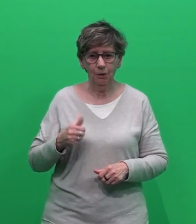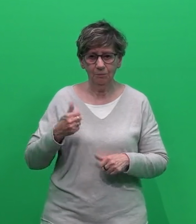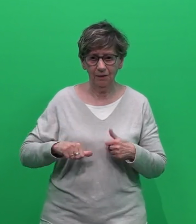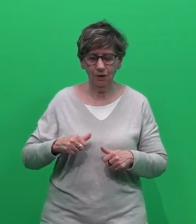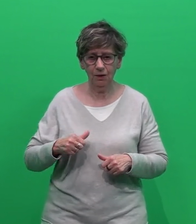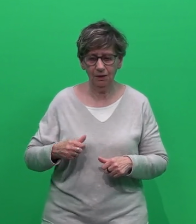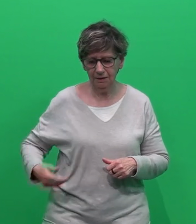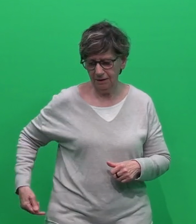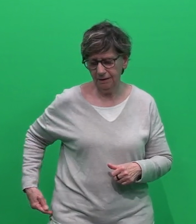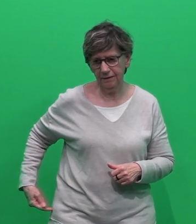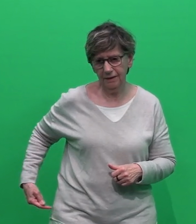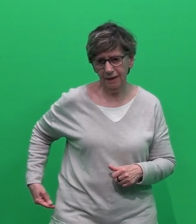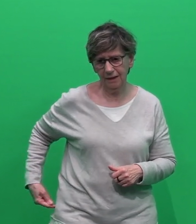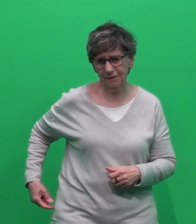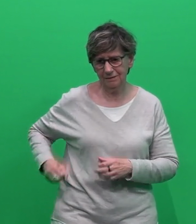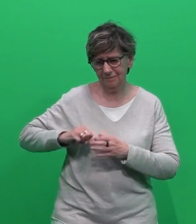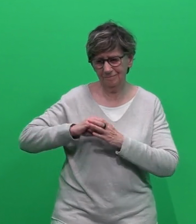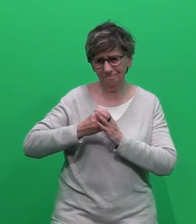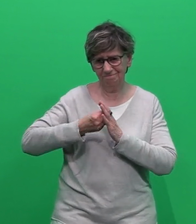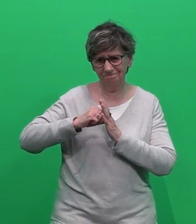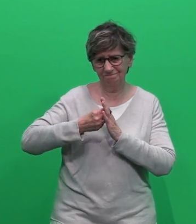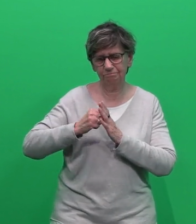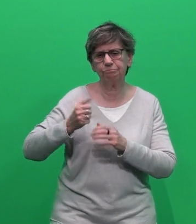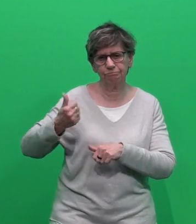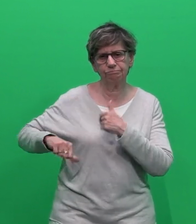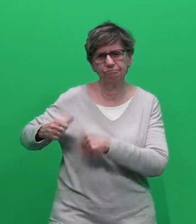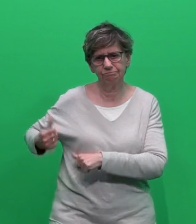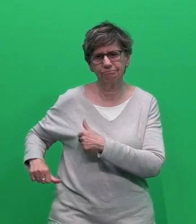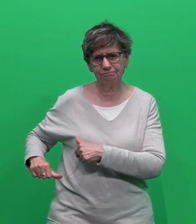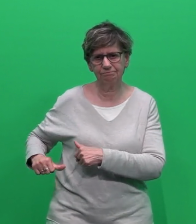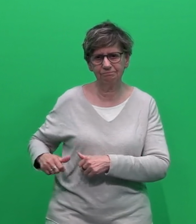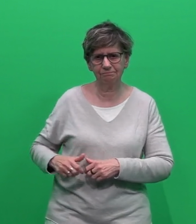Em van operar del maluc, de l'os que hi ha al maluc.